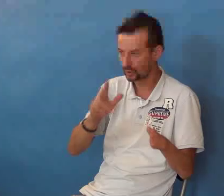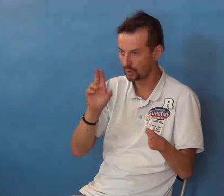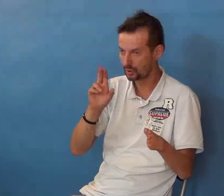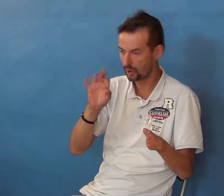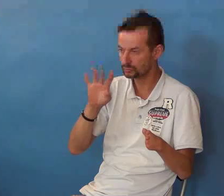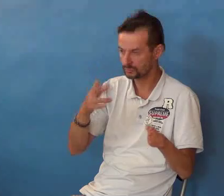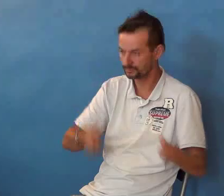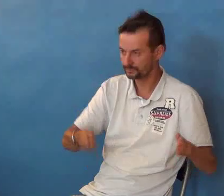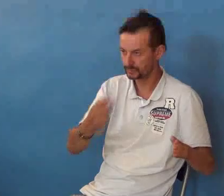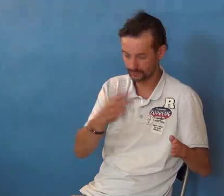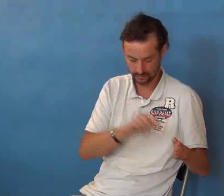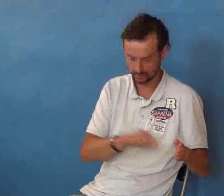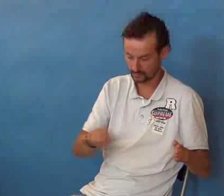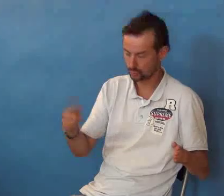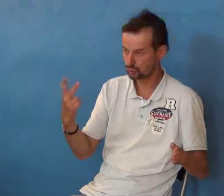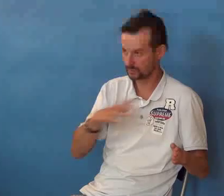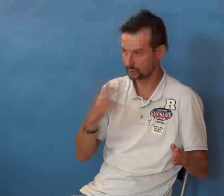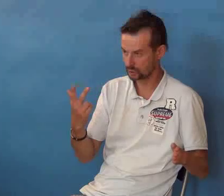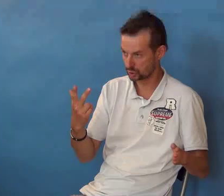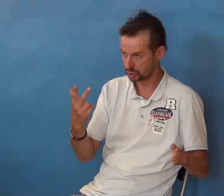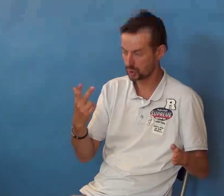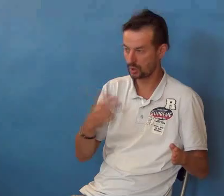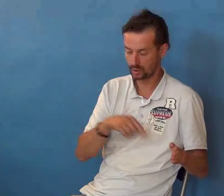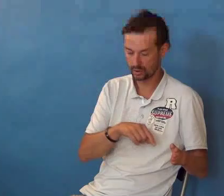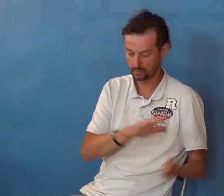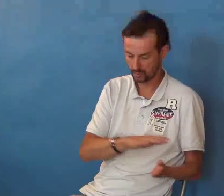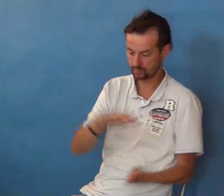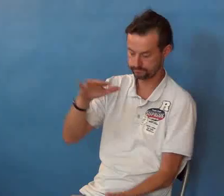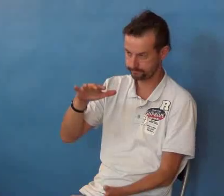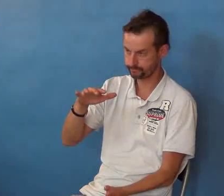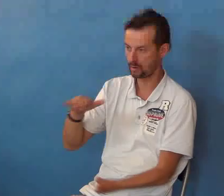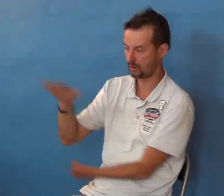Były trzy kosze, dwa z nich pełne, a trzeci zapełniony do połowy.